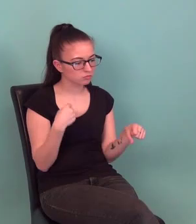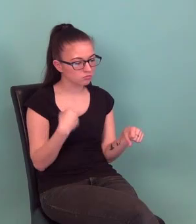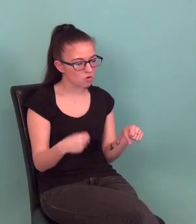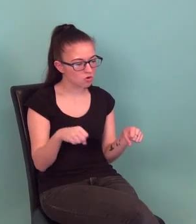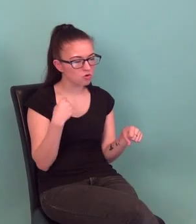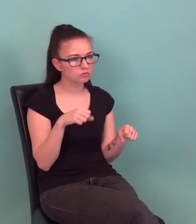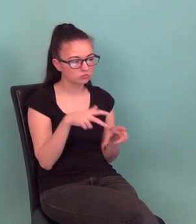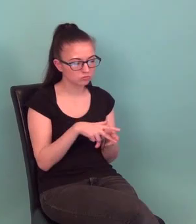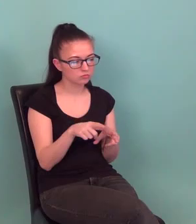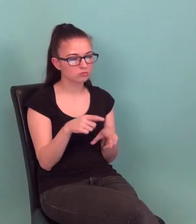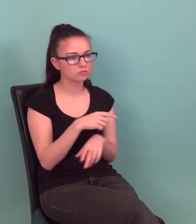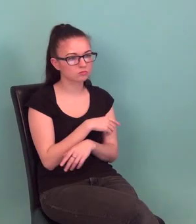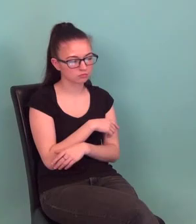Motocyklista siedzi na motorze.